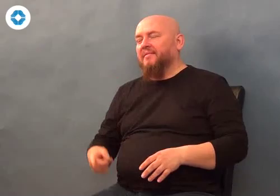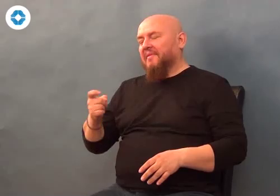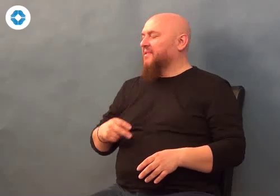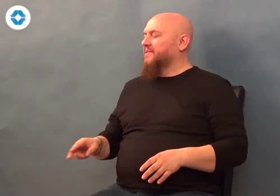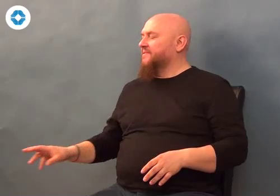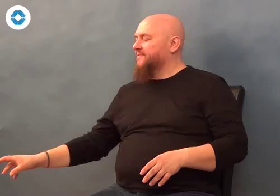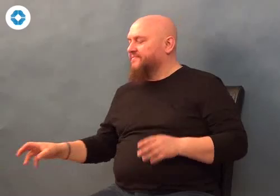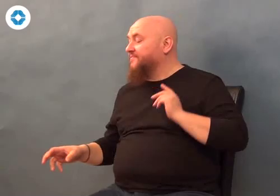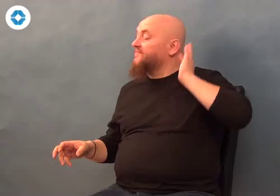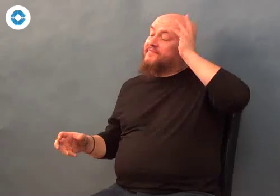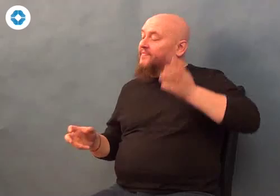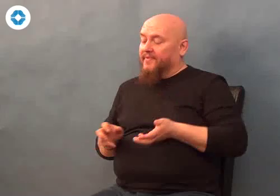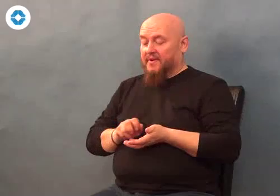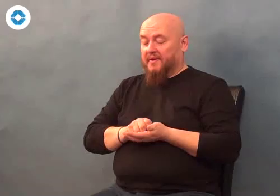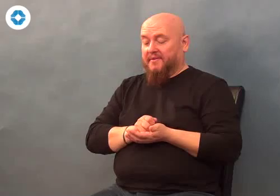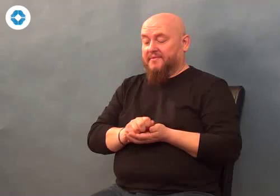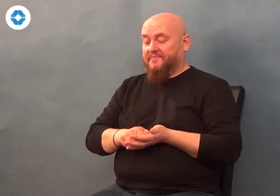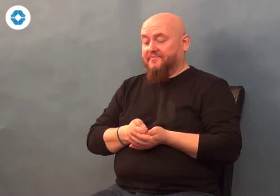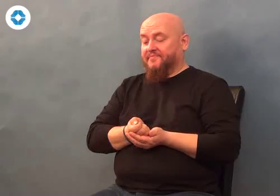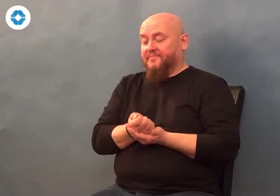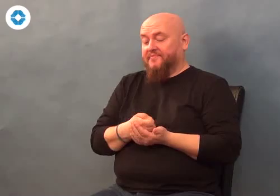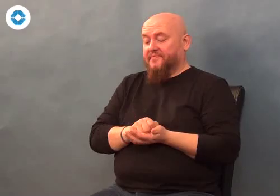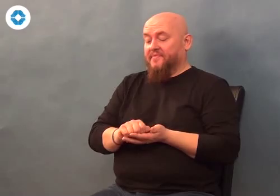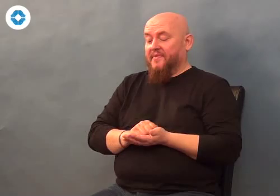Bierze gruszkę i wyciera ją chusteczką.